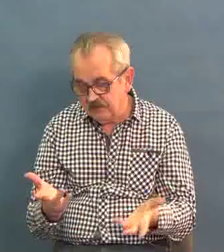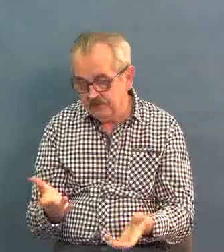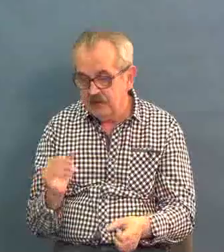Piątek.